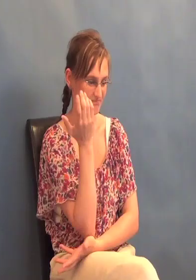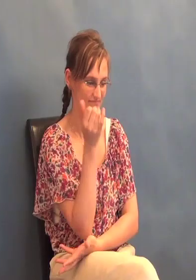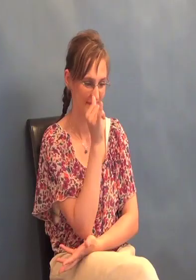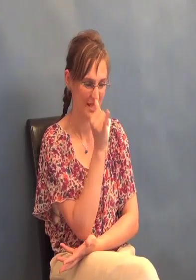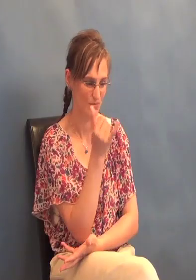Nie mogę.